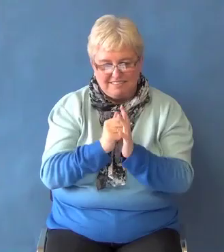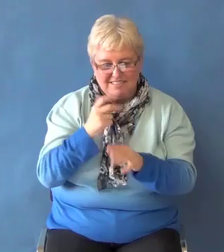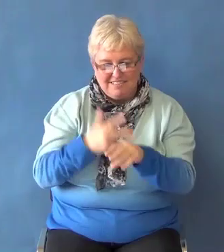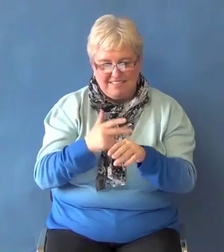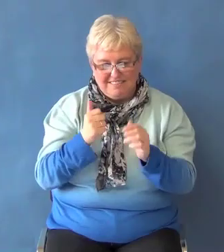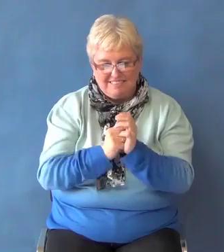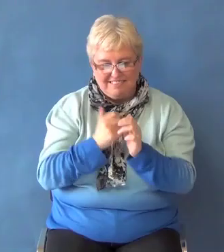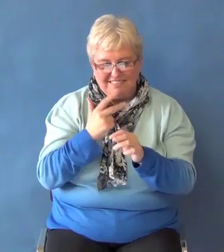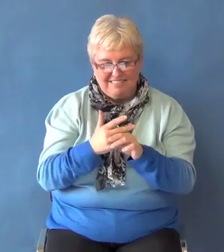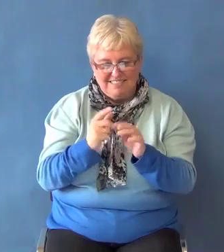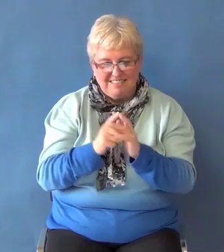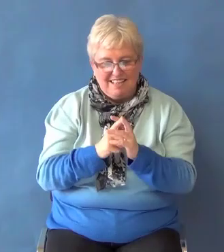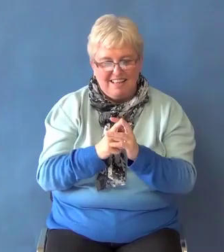Szesnasta trzydzieści, szesnasta trzydzieści.